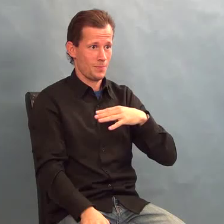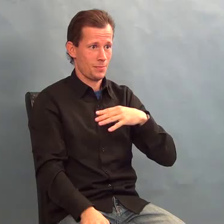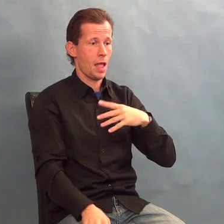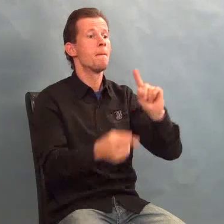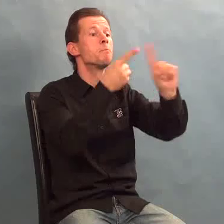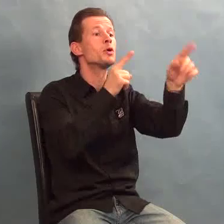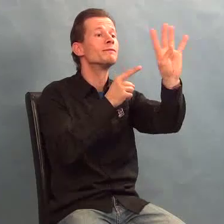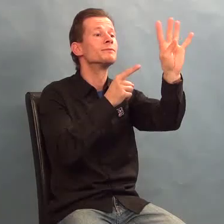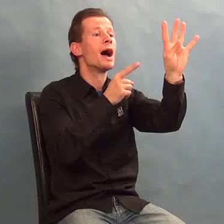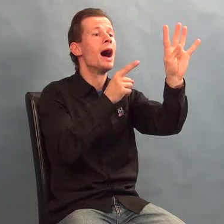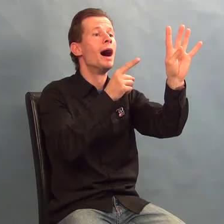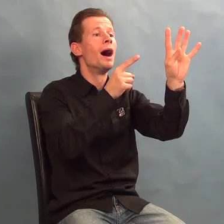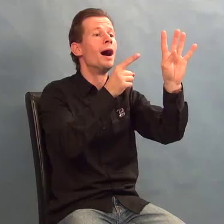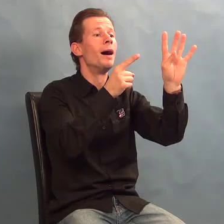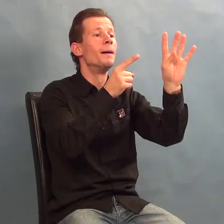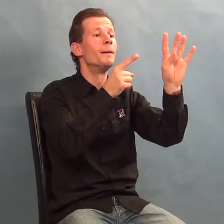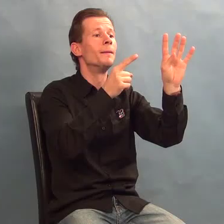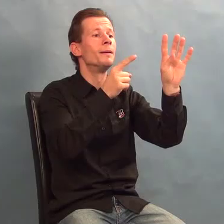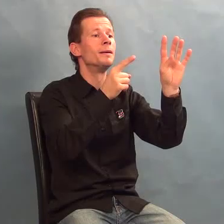Po godzinie czwartej?